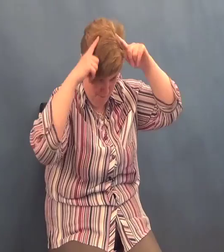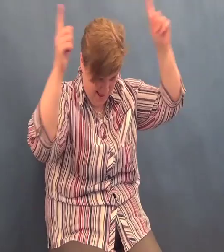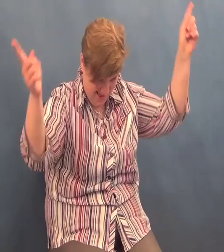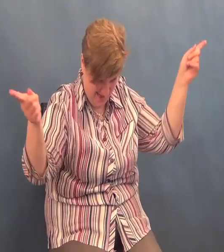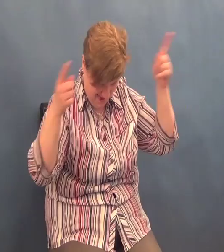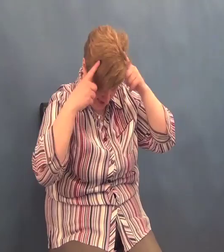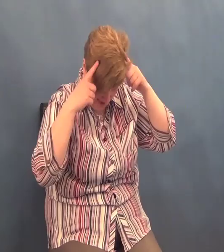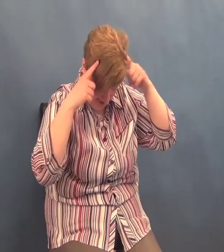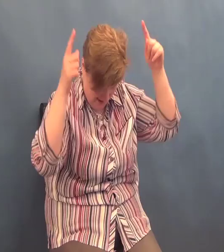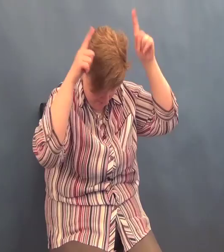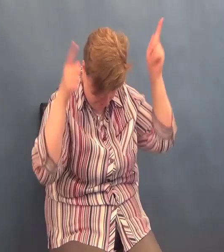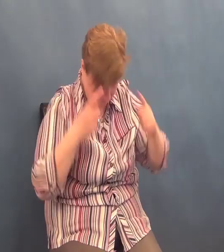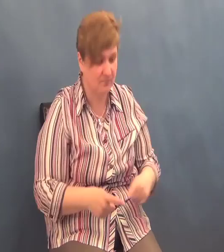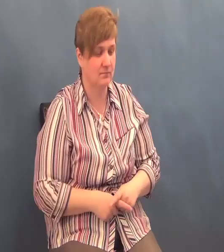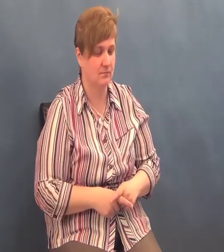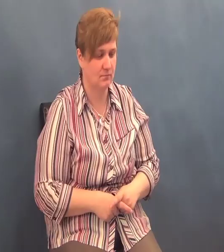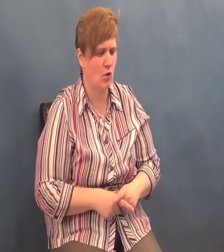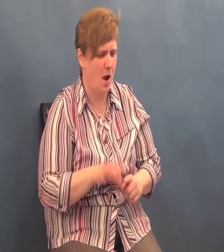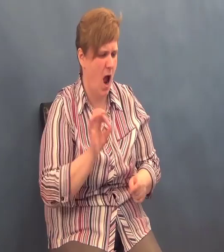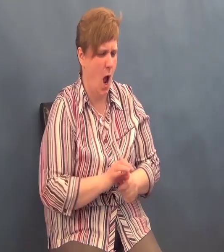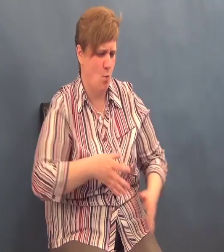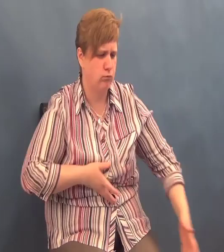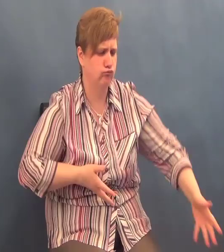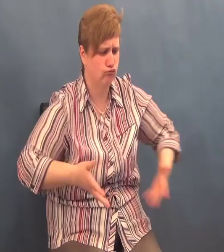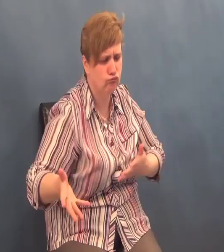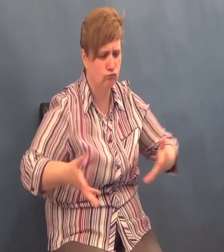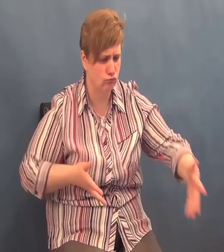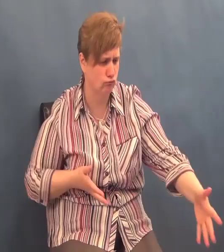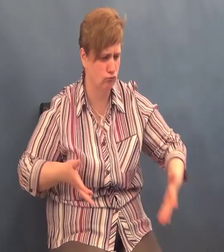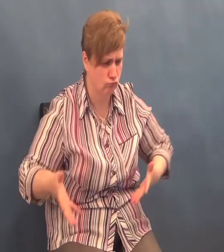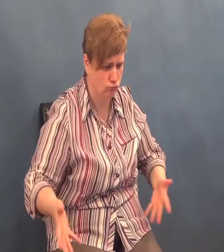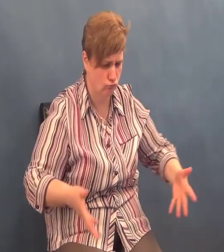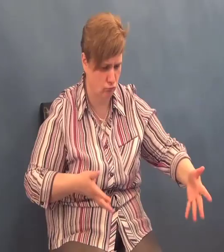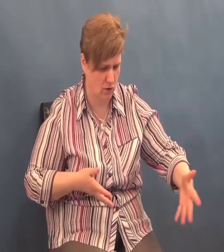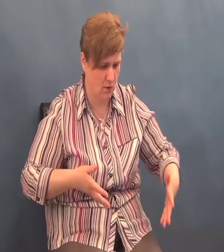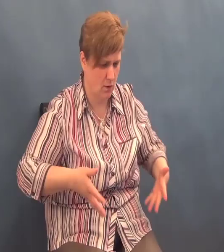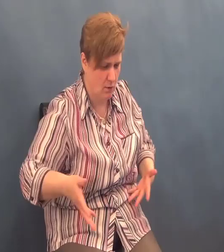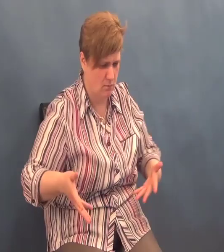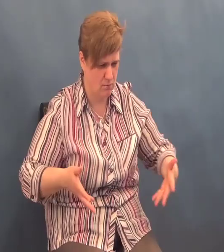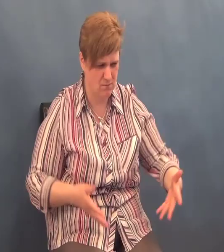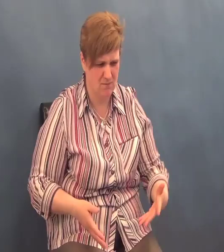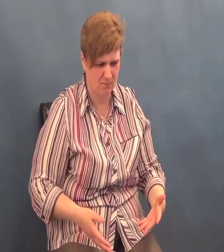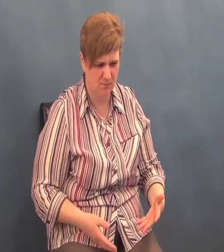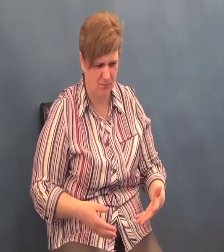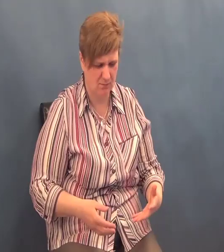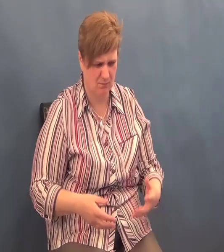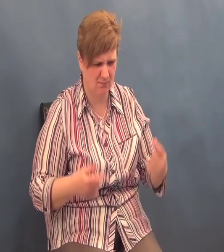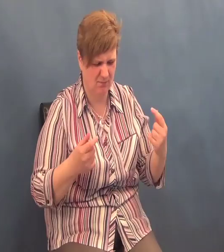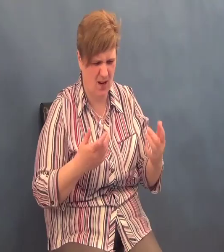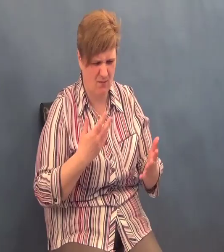Jest myszka, akurat widzimy ją w momencie, w którym idzie.